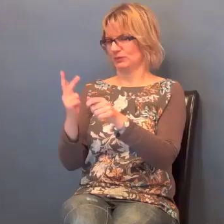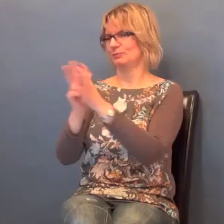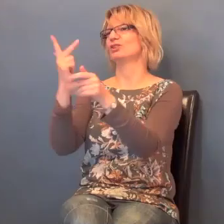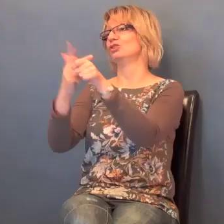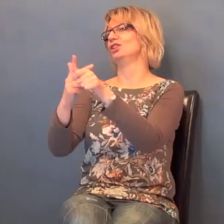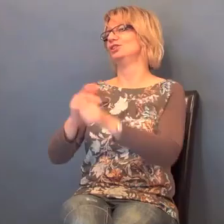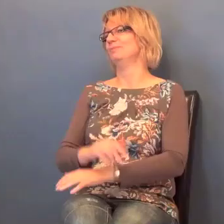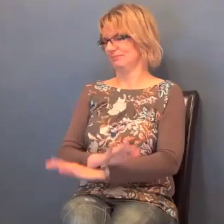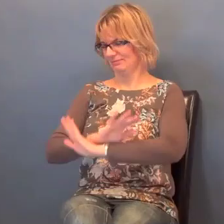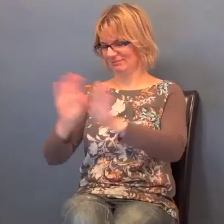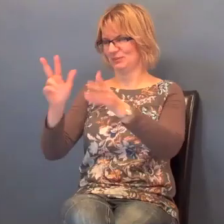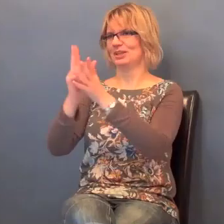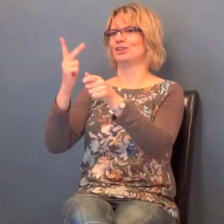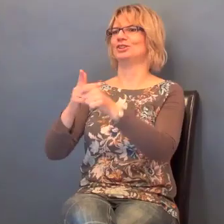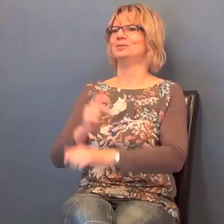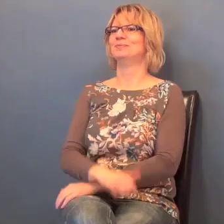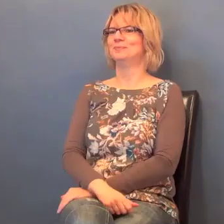Ok. Ustalamy na godzinę osiemnastą trzydzieści.